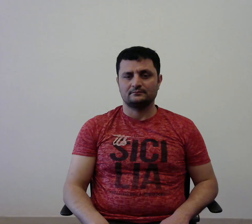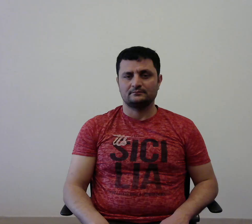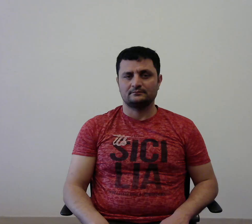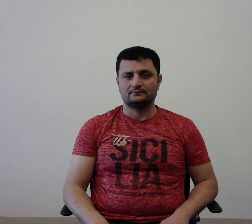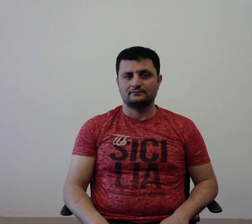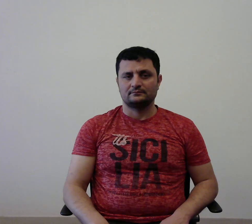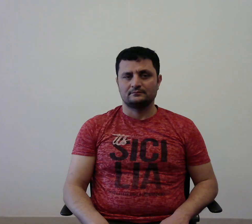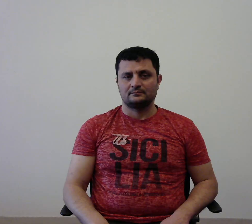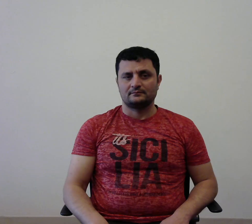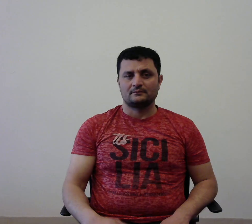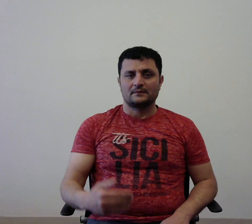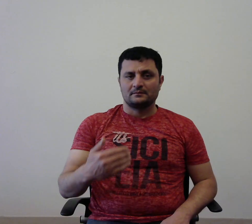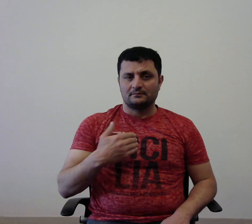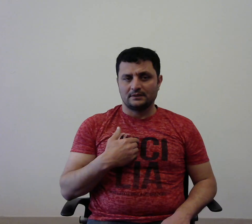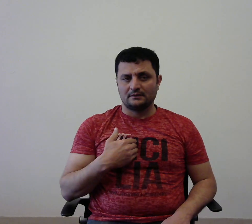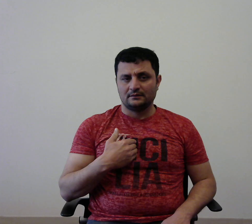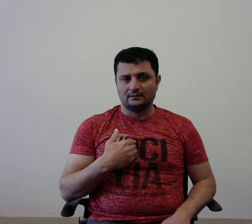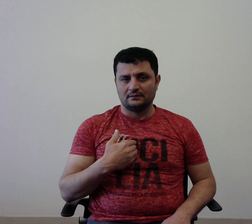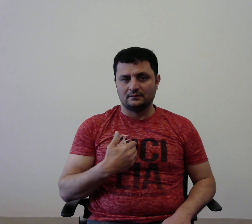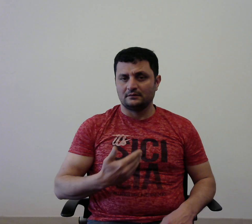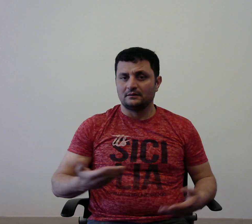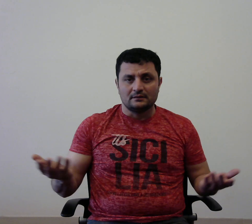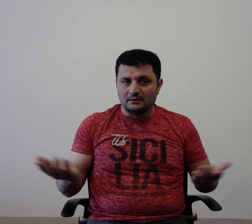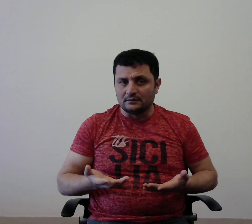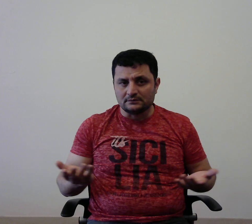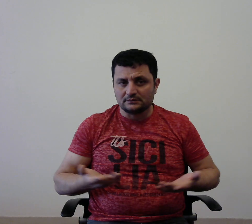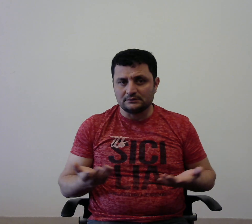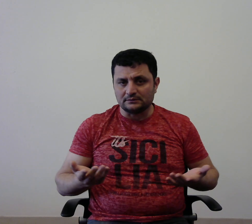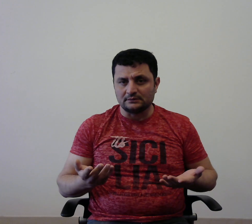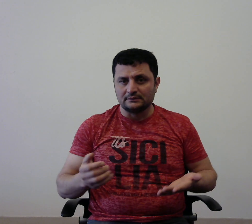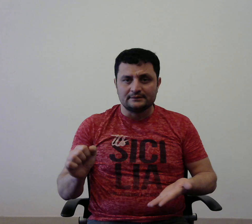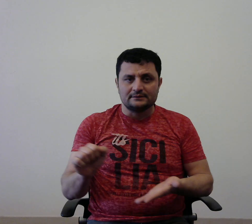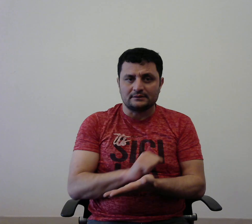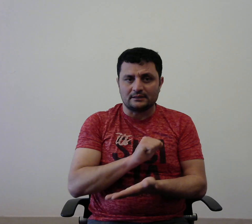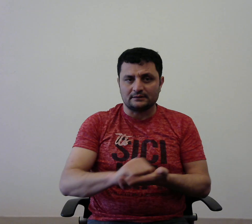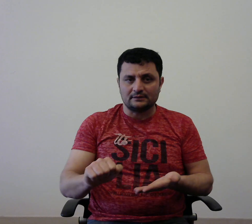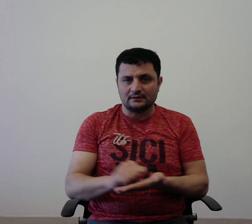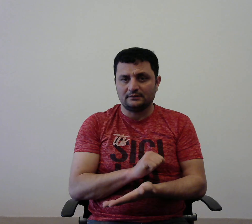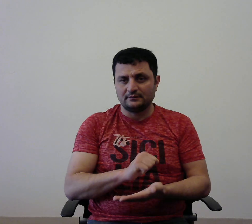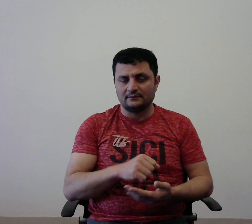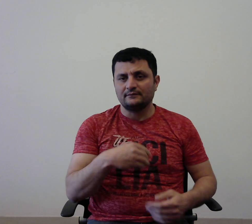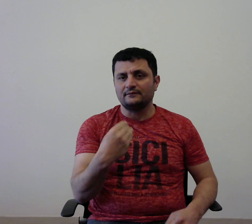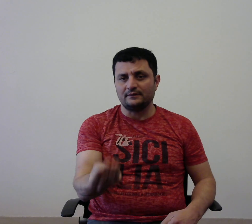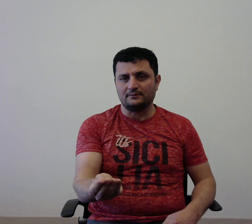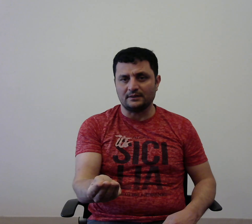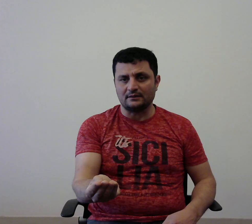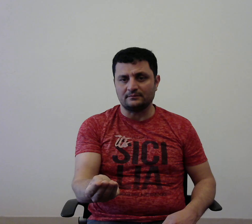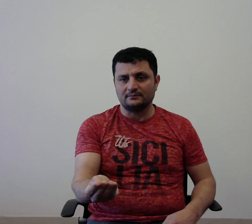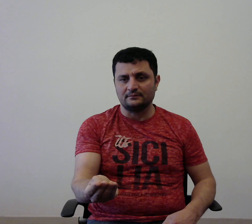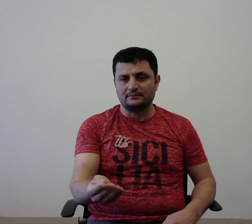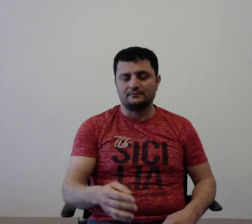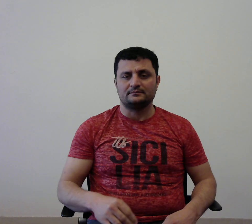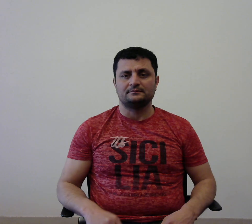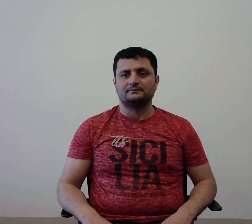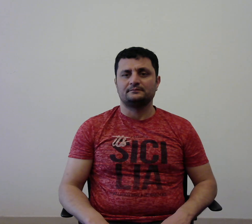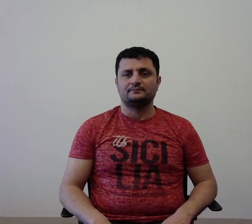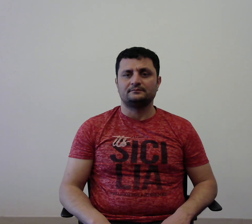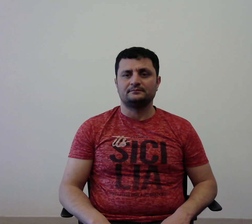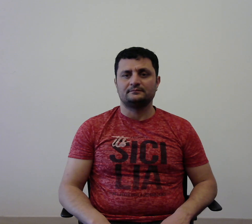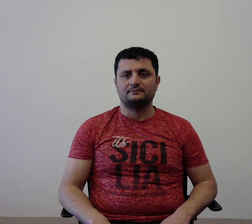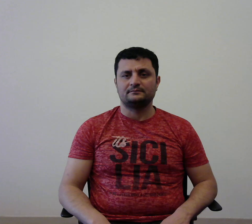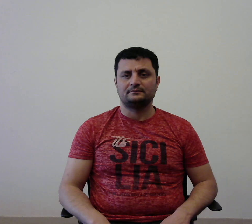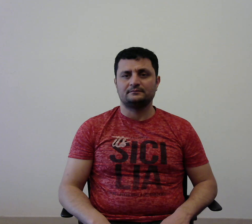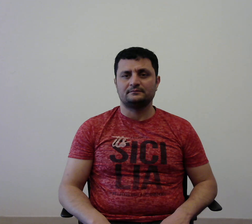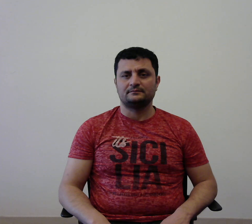Mən hansı sənədləri verməliyəm?